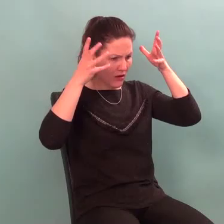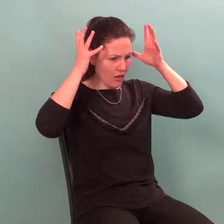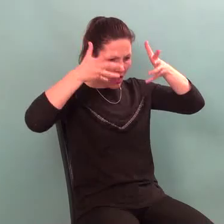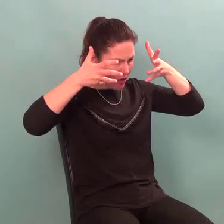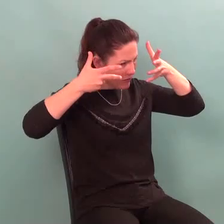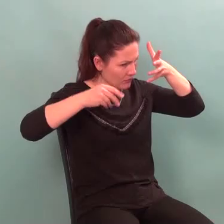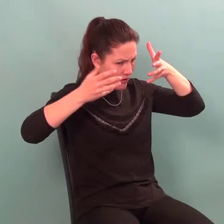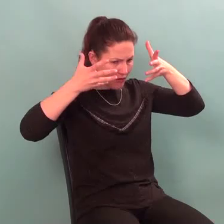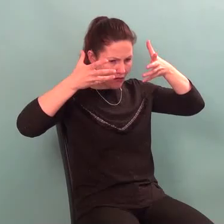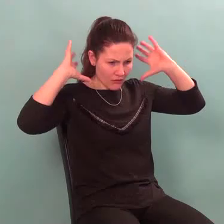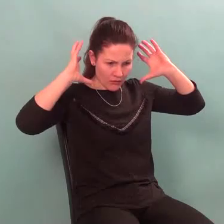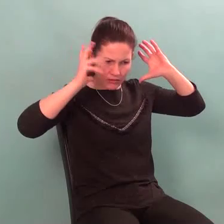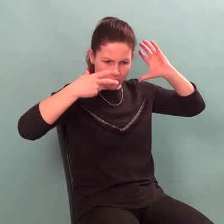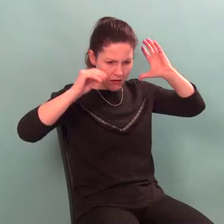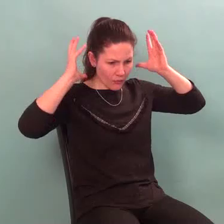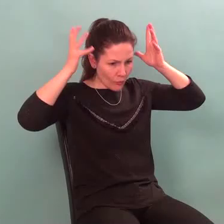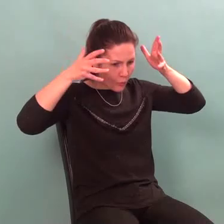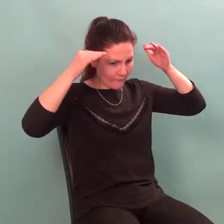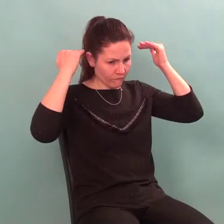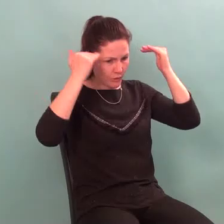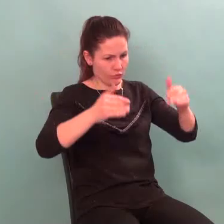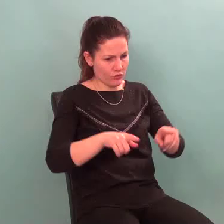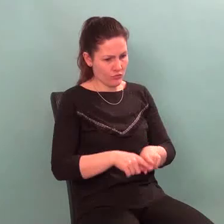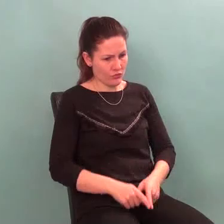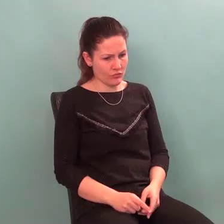Kask nie może być krzywo założony, ani za nisko ani za wysoko, tylko równo i dokładnie.